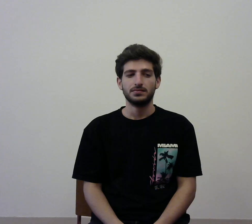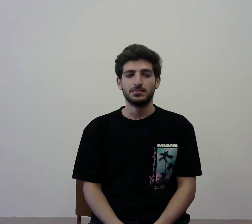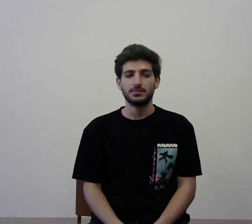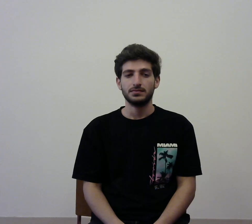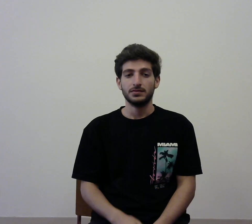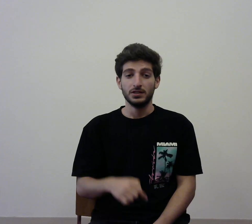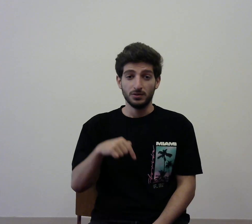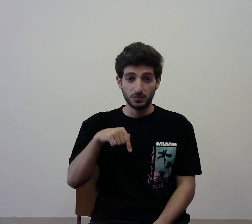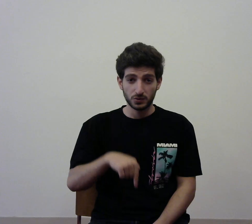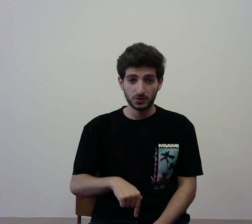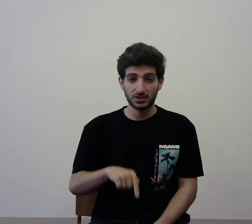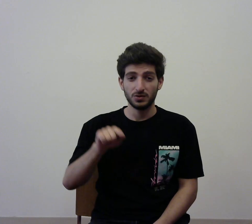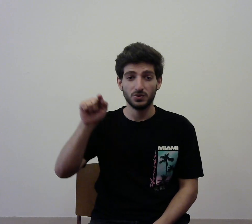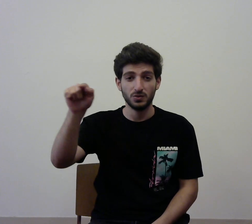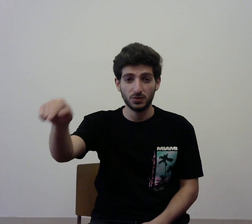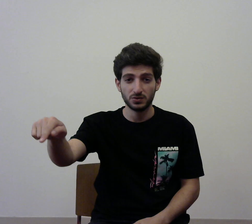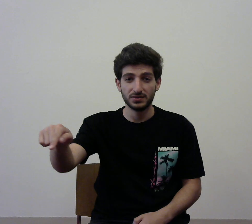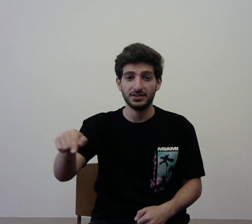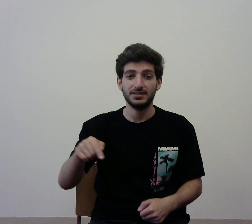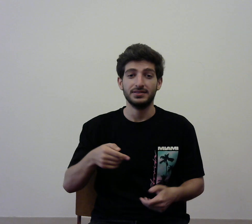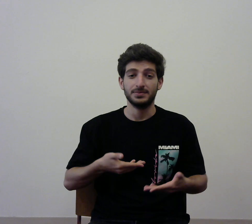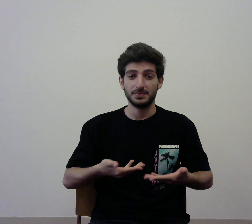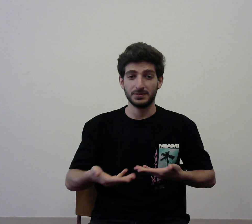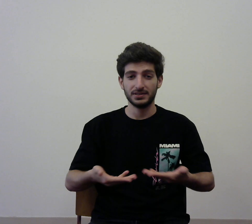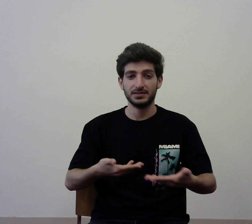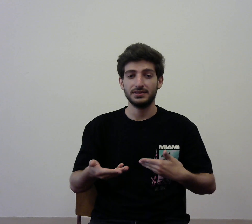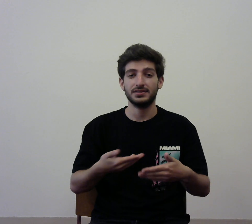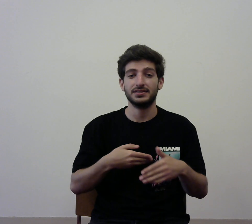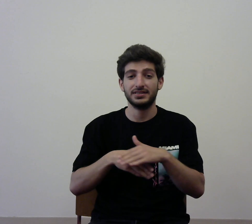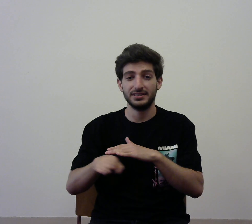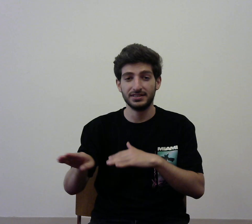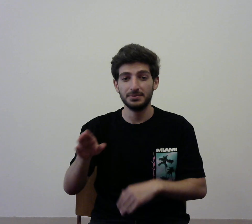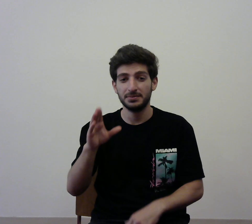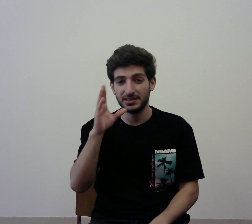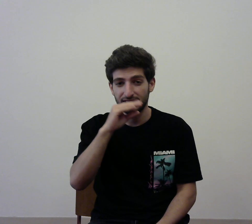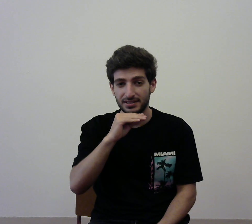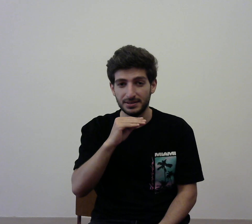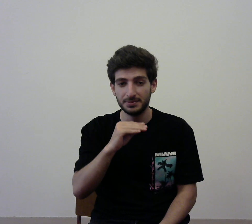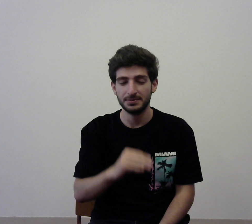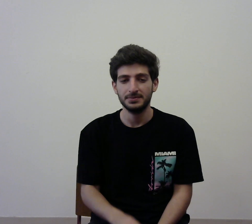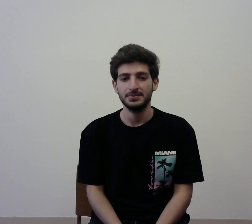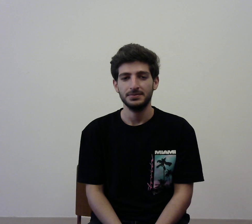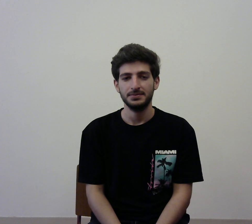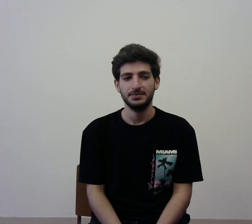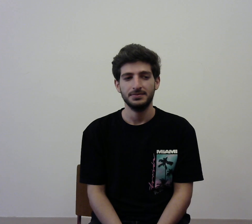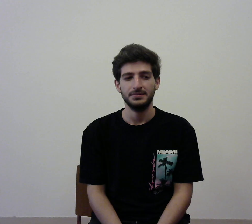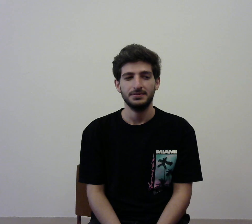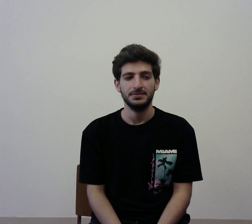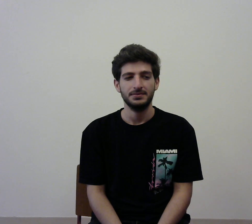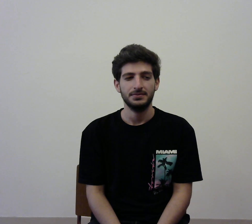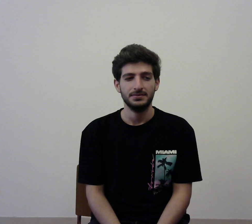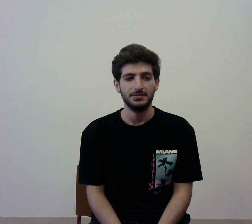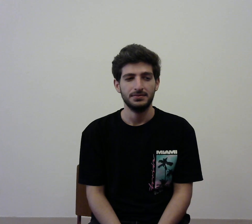Burdan ora piyada gedə bilərəmmi?